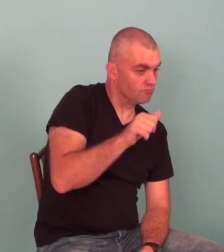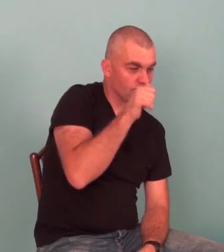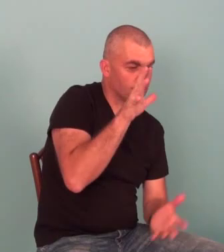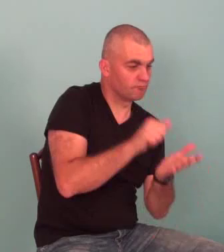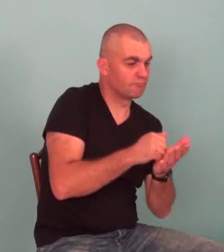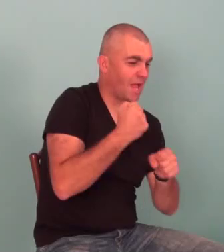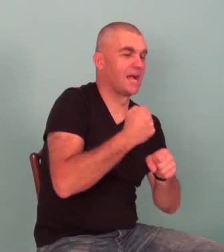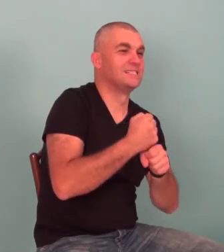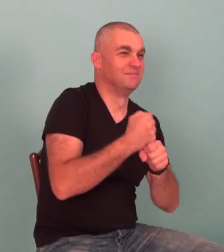Nie mogę, jestem zajęty w pracy.